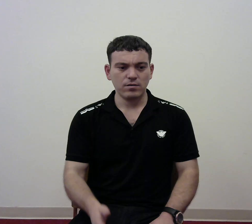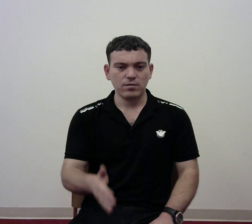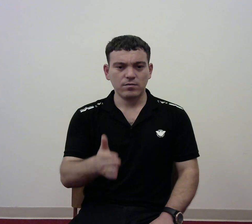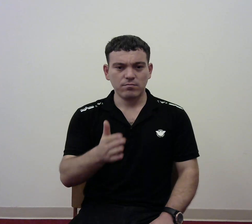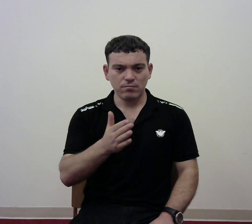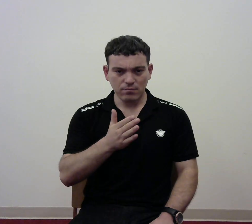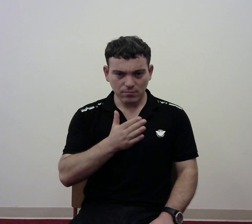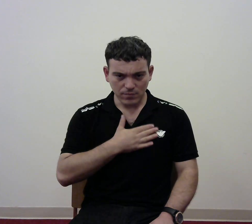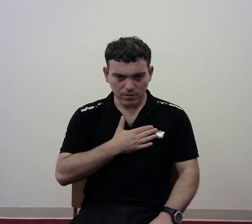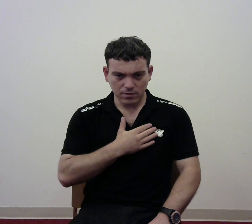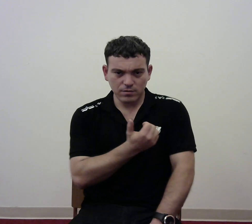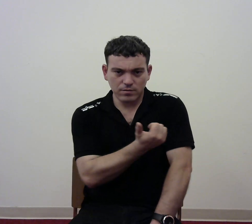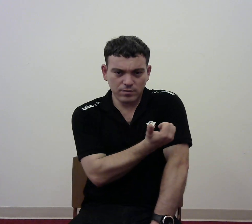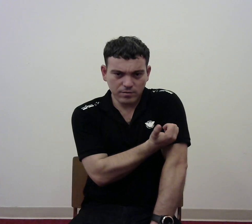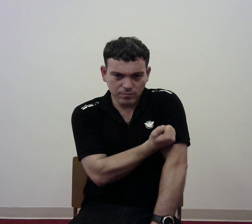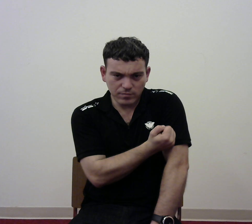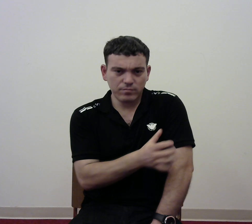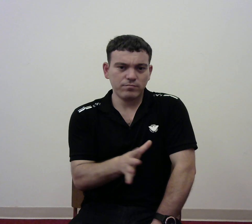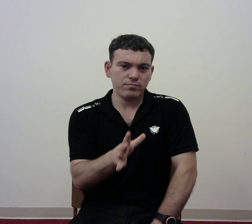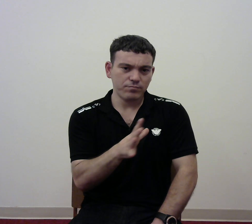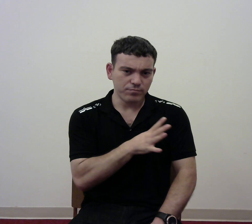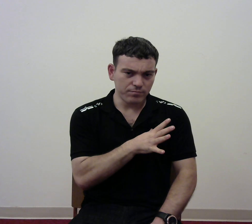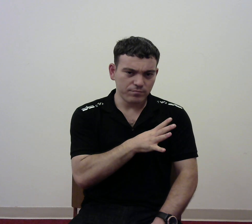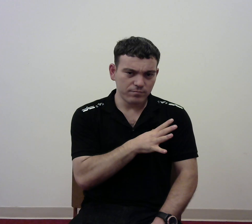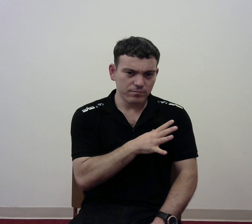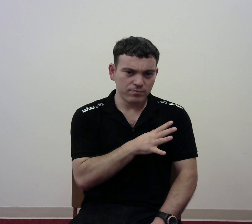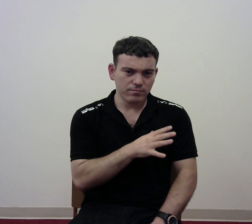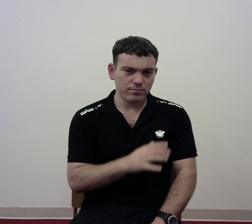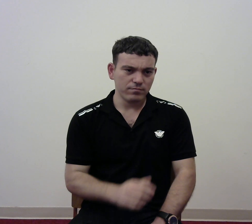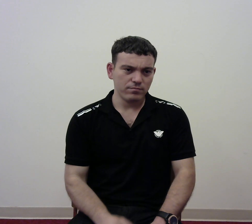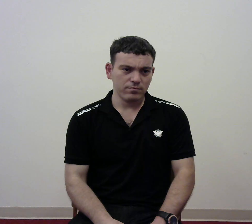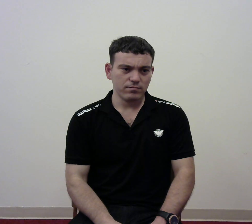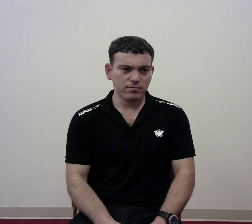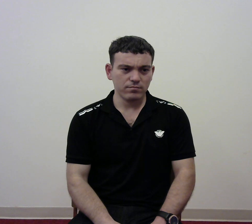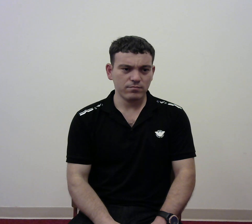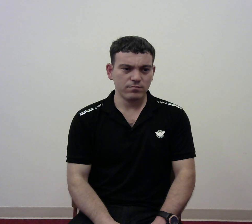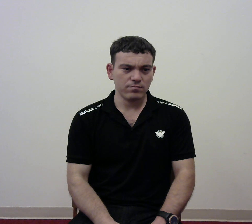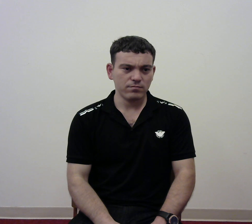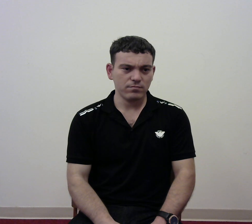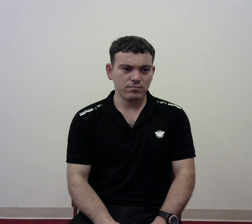Mən vaksin vurdurmuşam